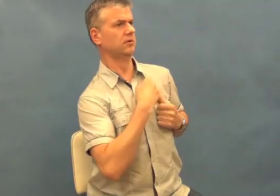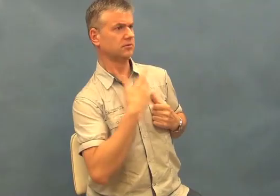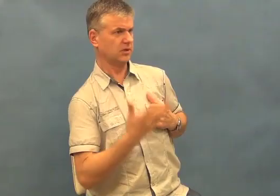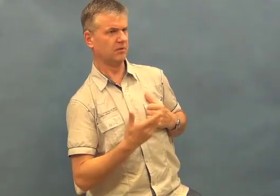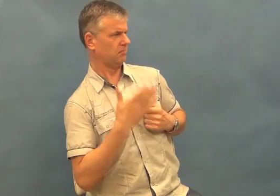On pyta, czy chce?